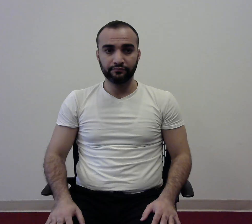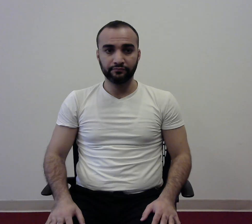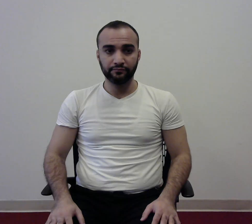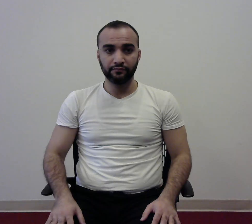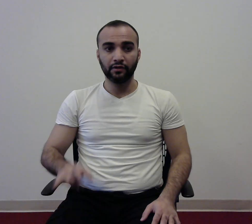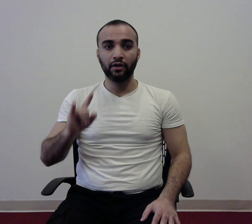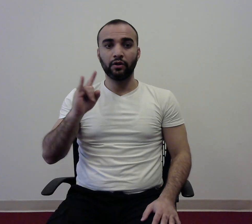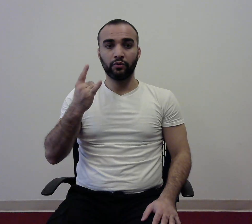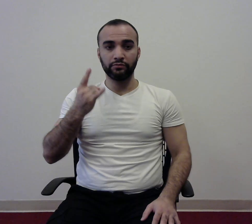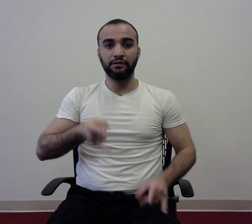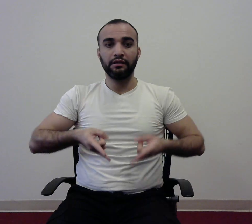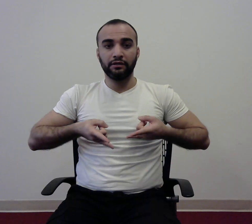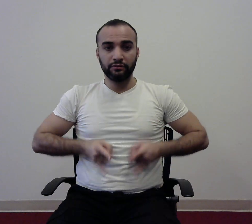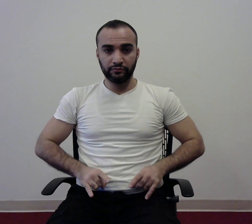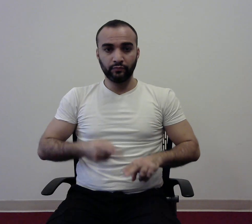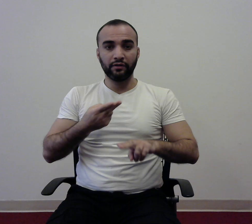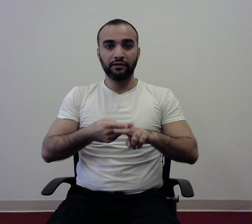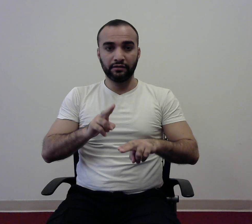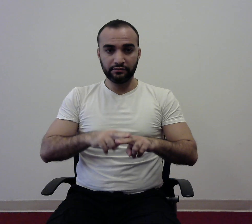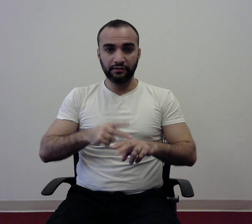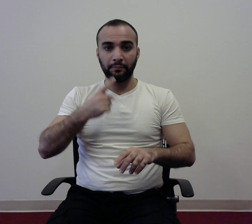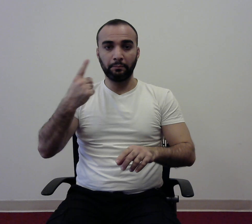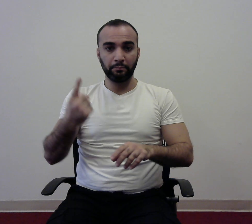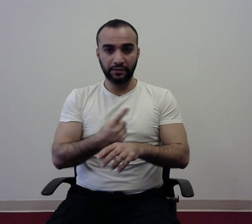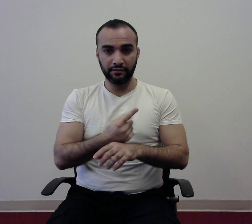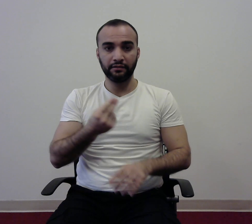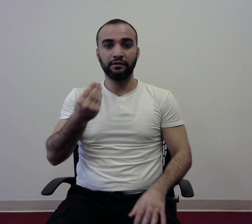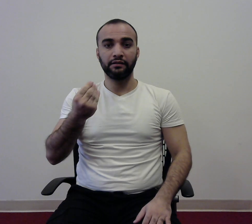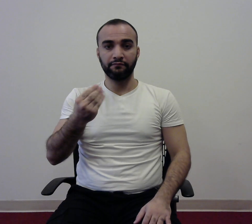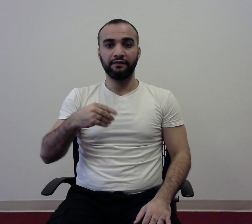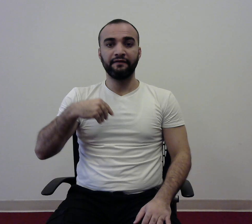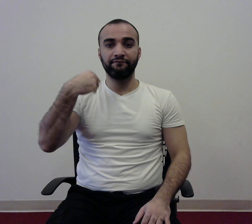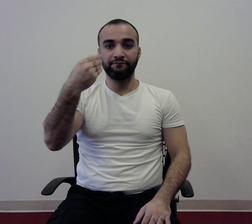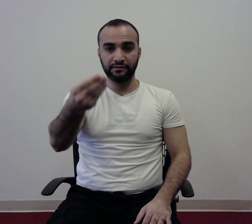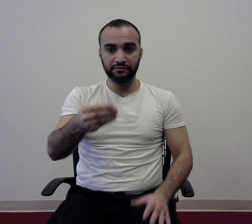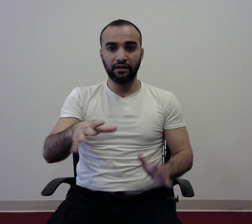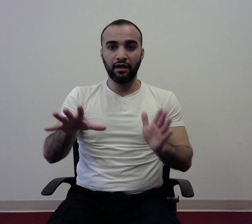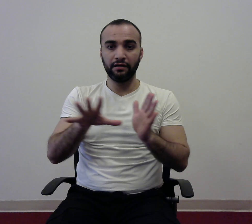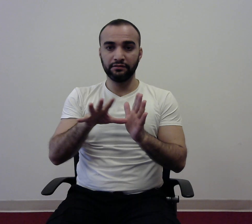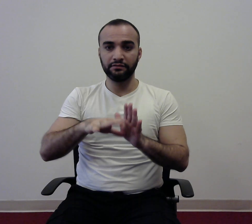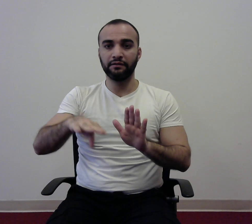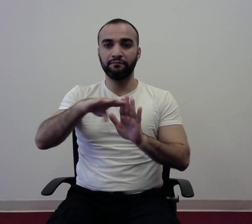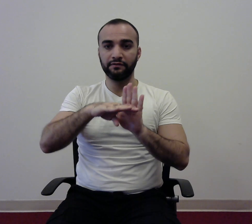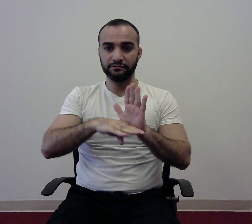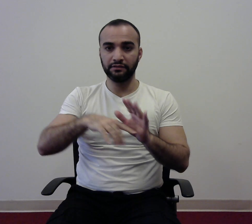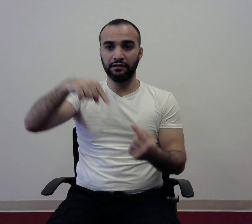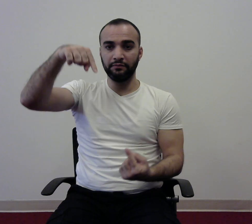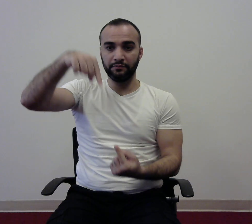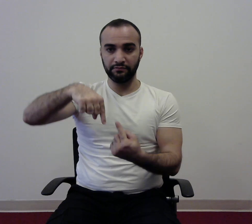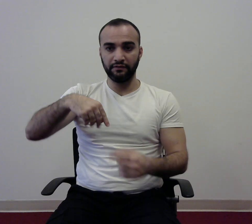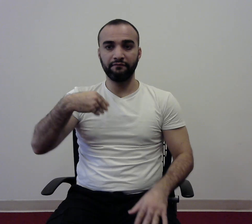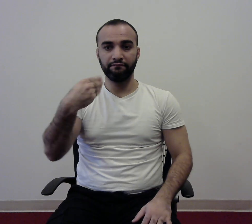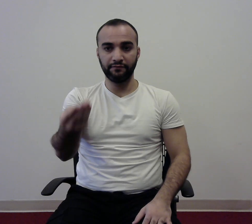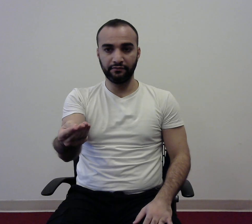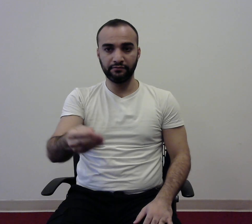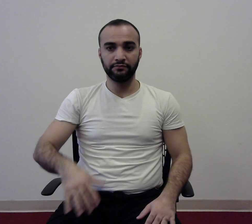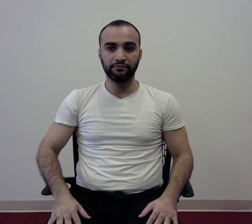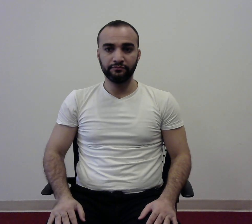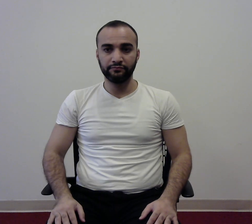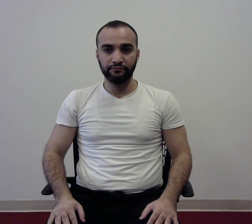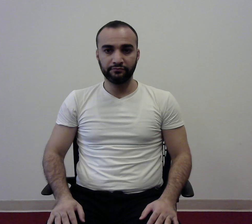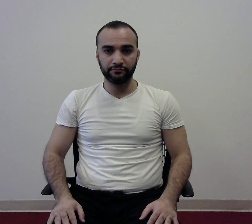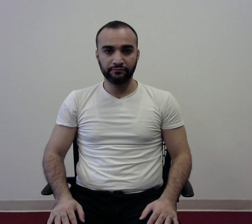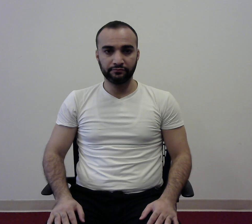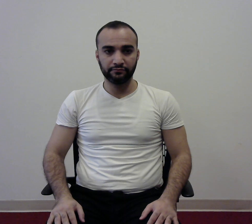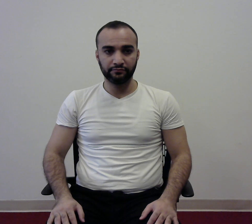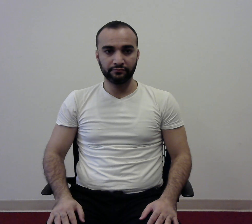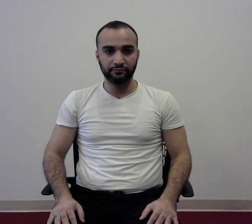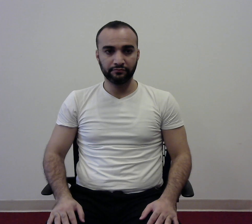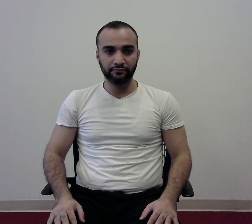Uşağın doğulmasına görə birdəfəlik məbləğin verilməsi elektron qaydaya uyğun verilir